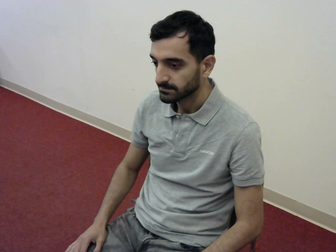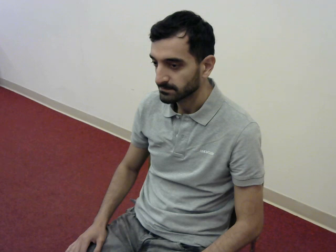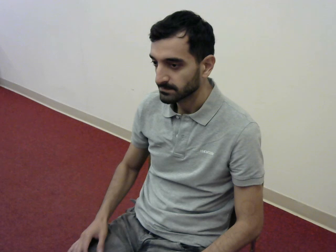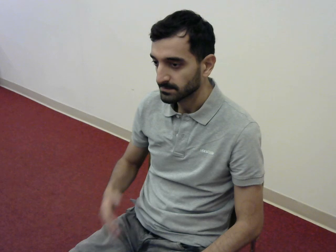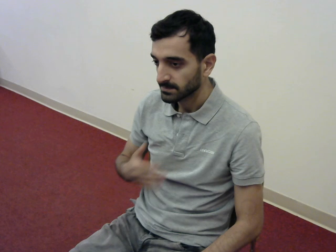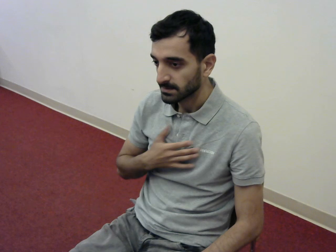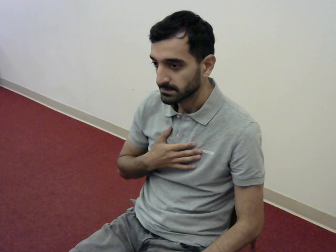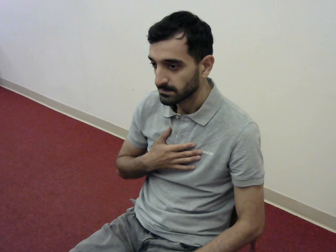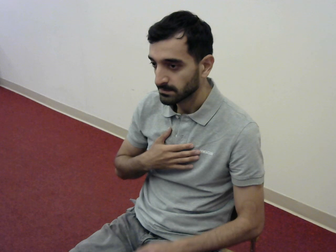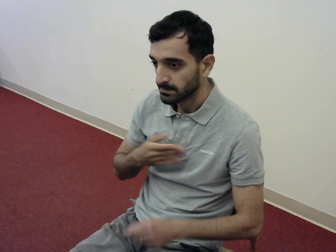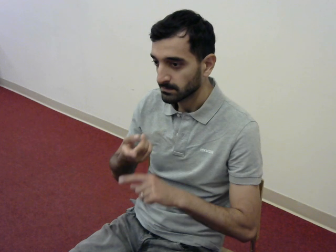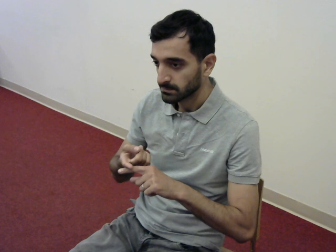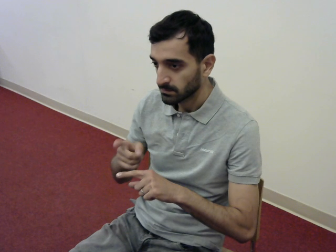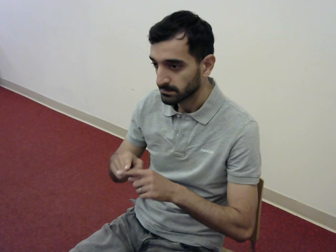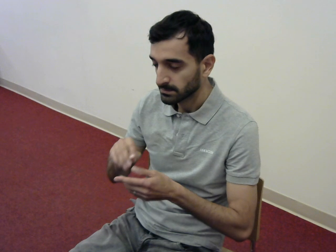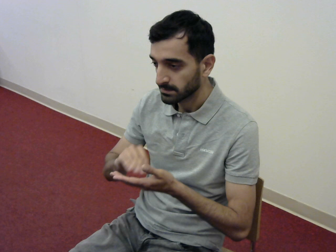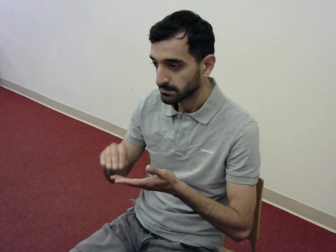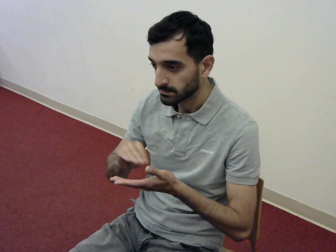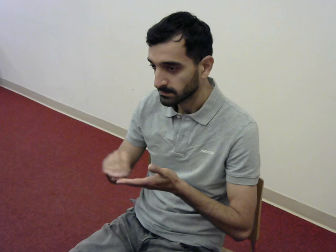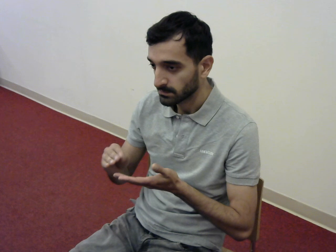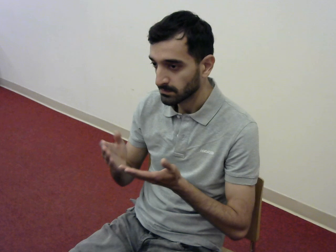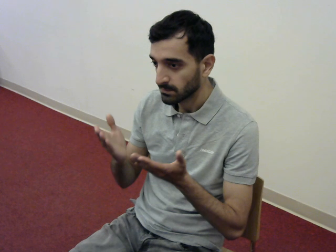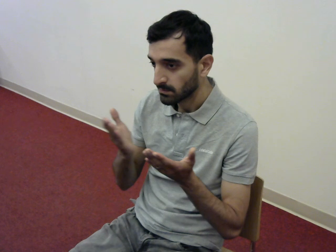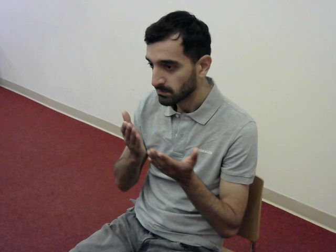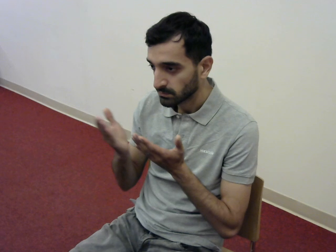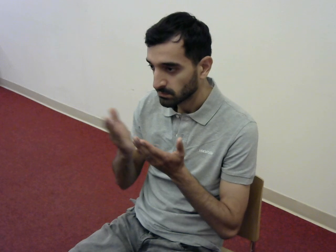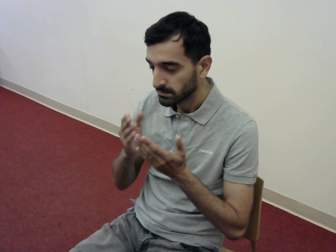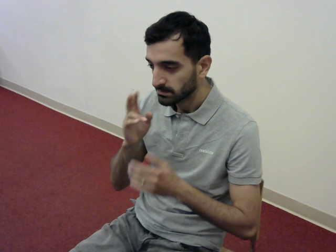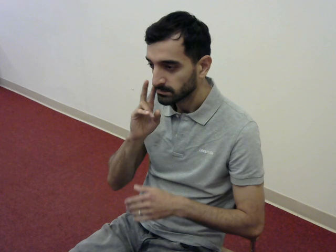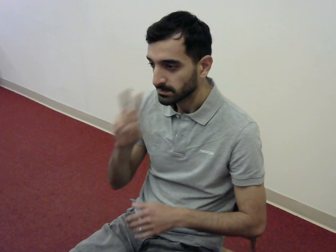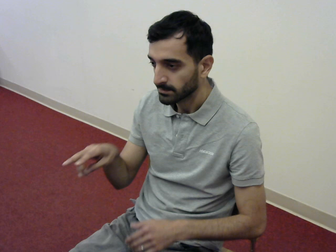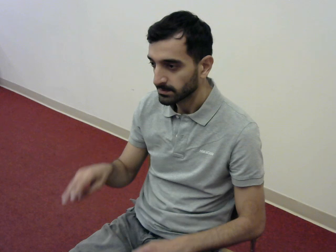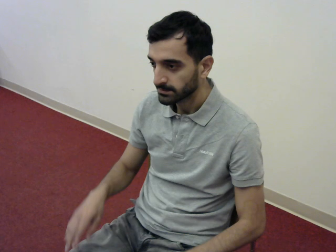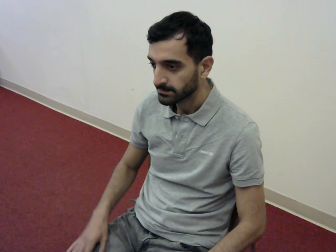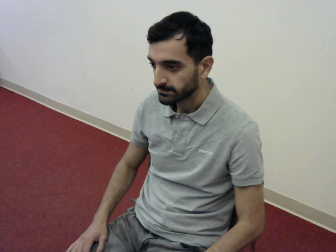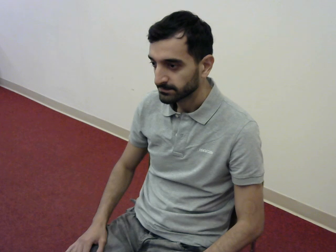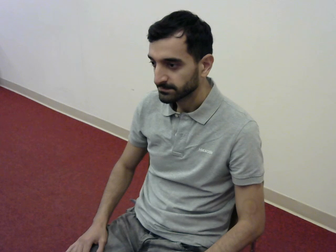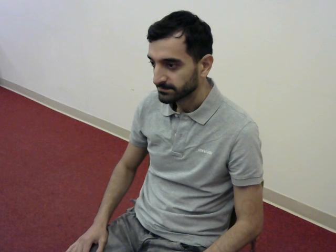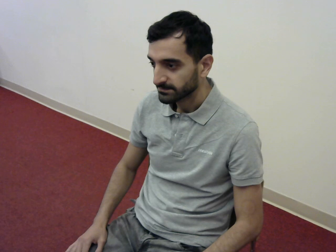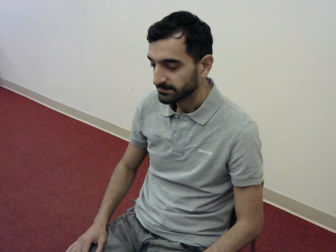Mən bu yazını oxuya bilmirəm